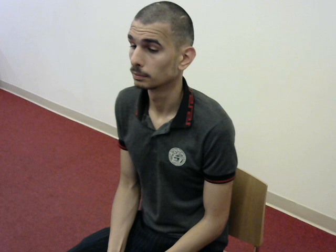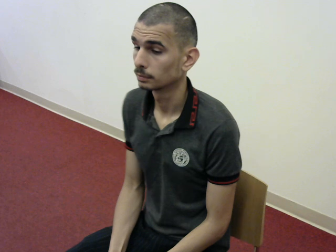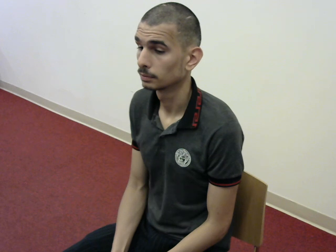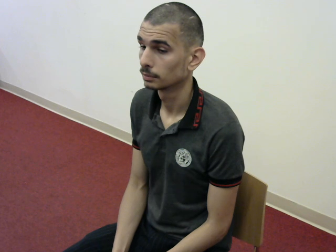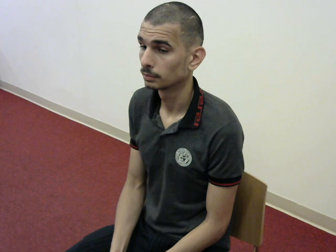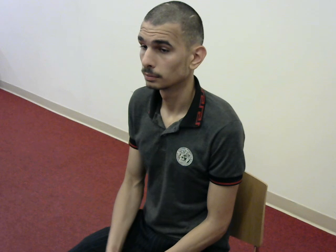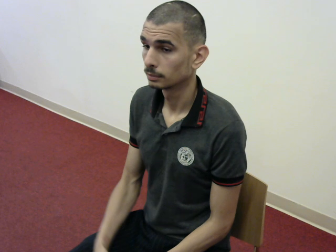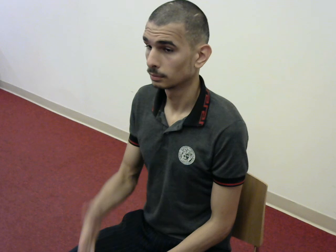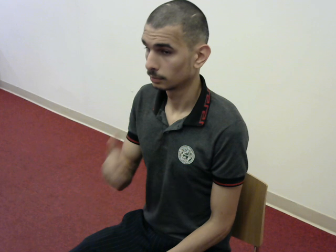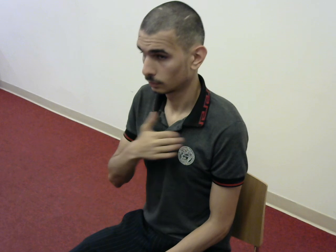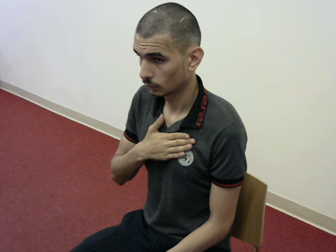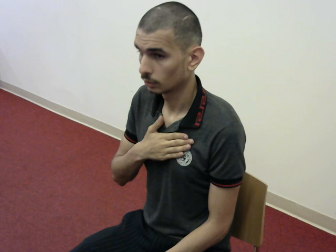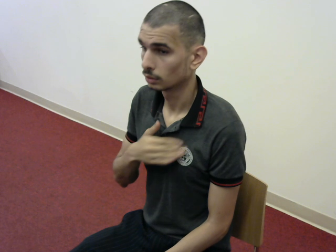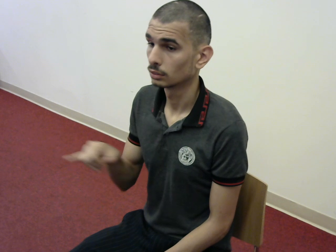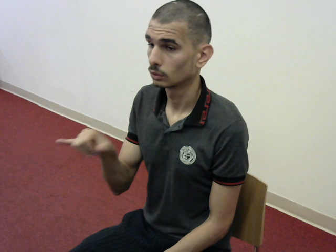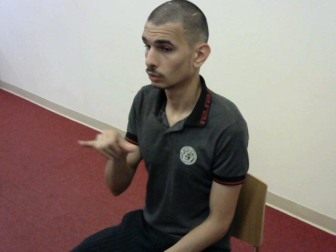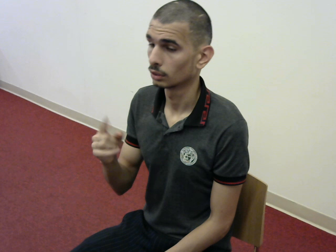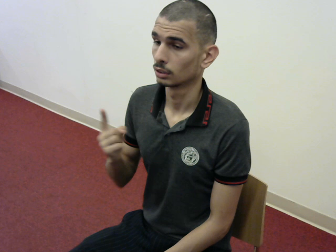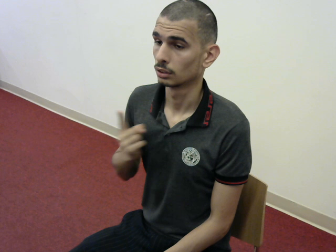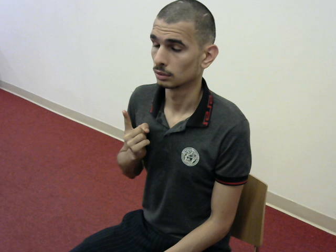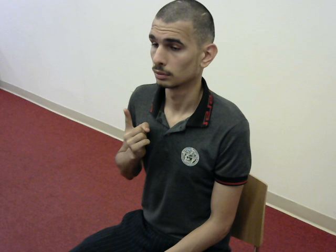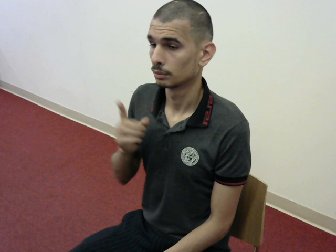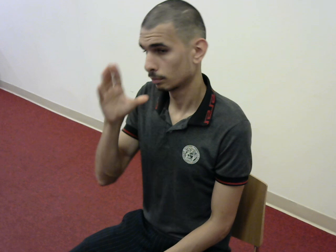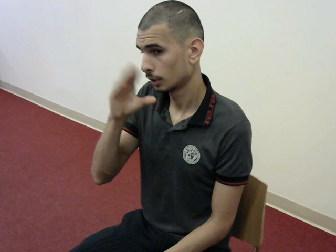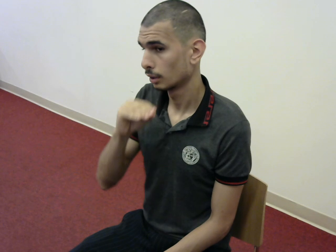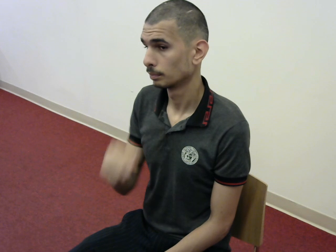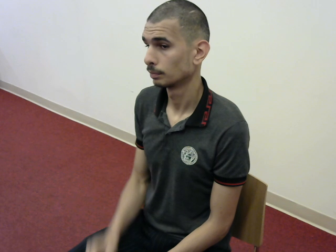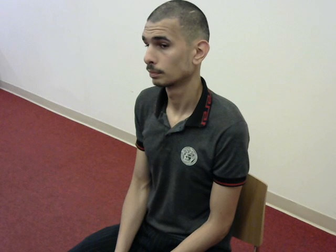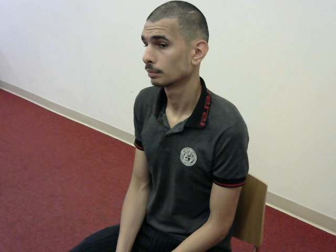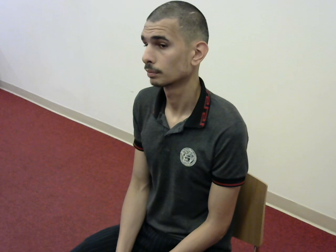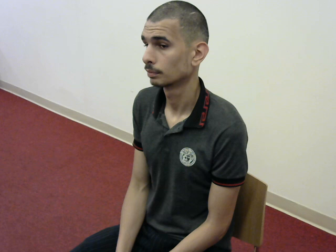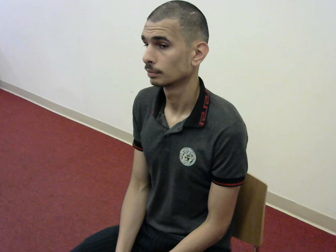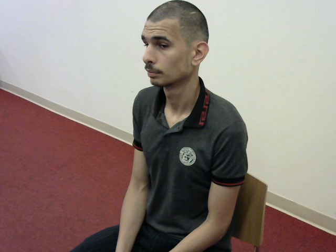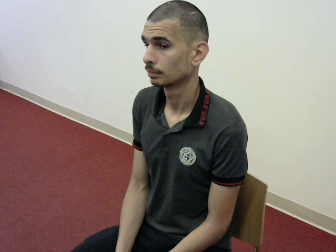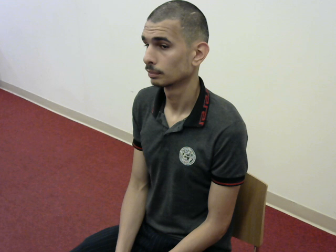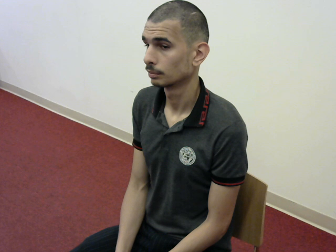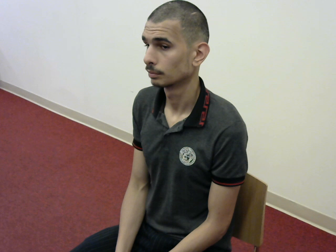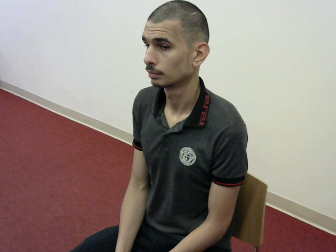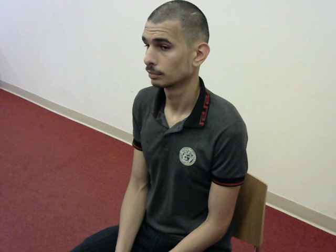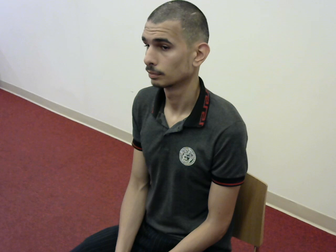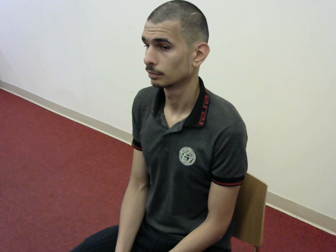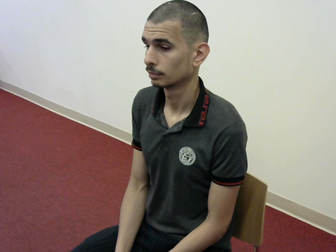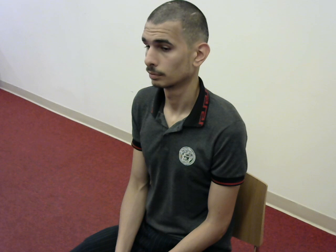Mən harda gözləyə bilərəm?